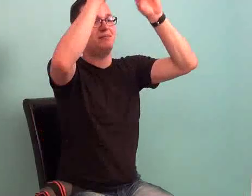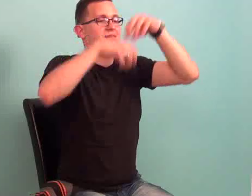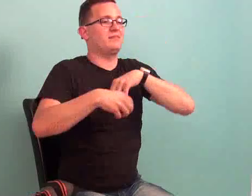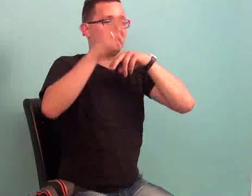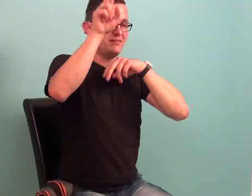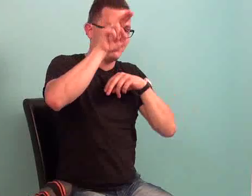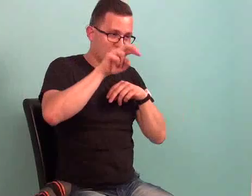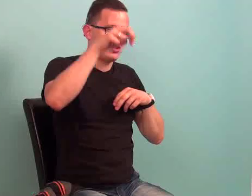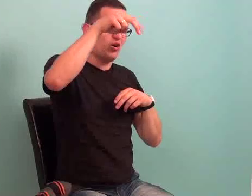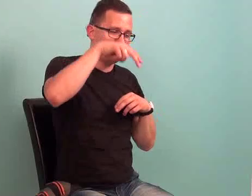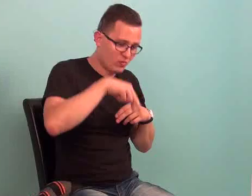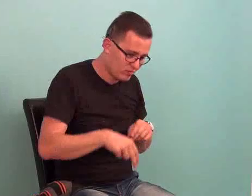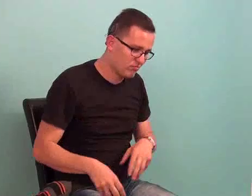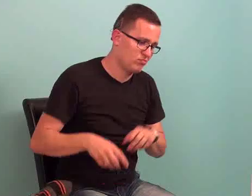Trzyma je w kieszeni i schodzi na dół.